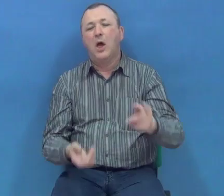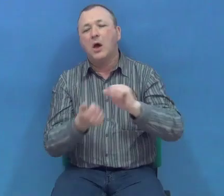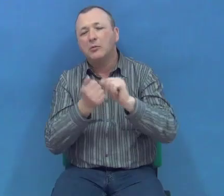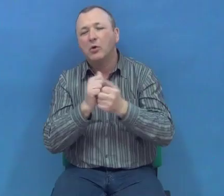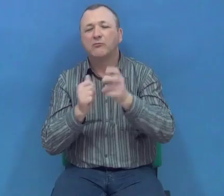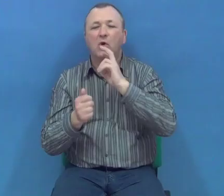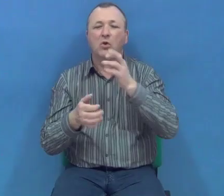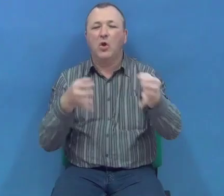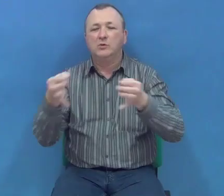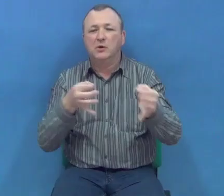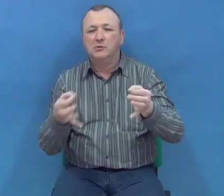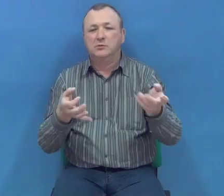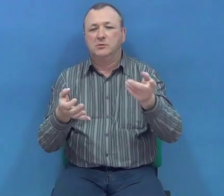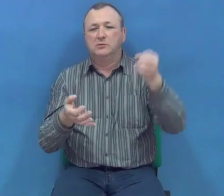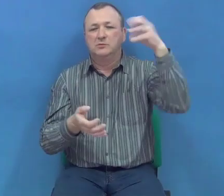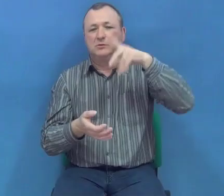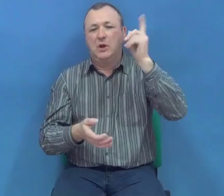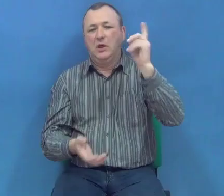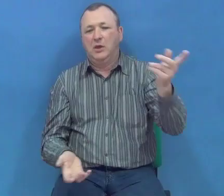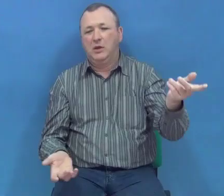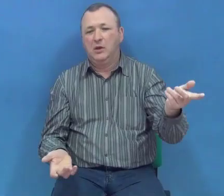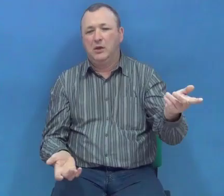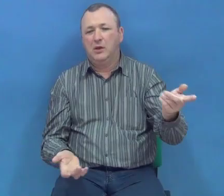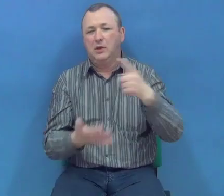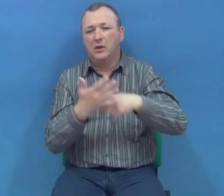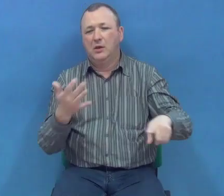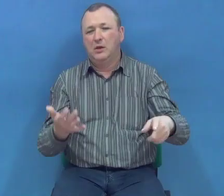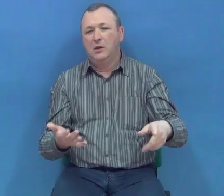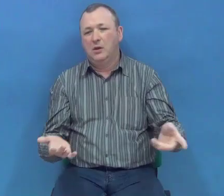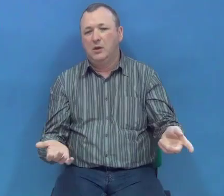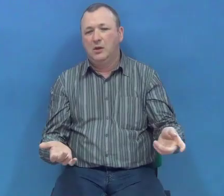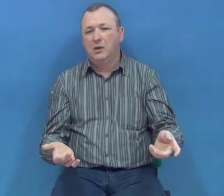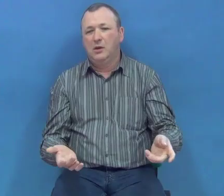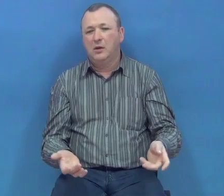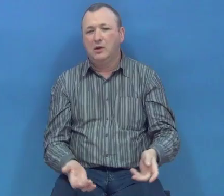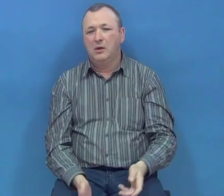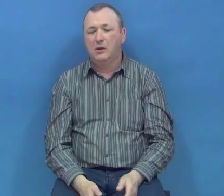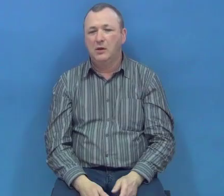Albo może chodzić o oszczędzanie wodę, może to dlatego nie wolno korzystać z prysznica i znak jest skreślony.